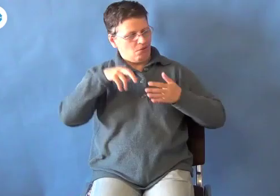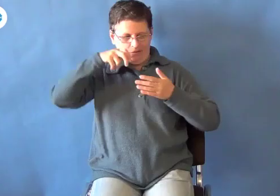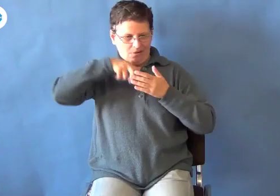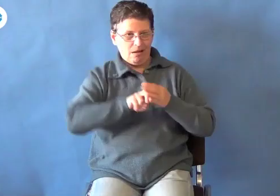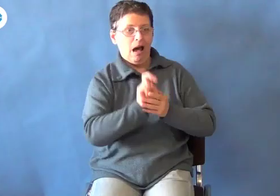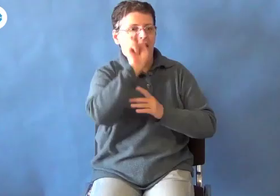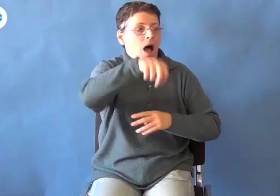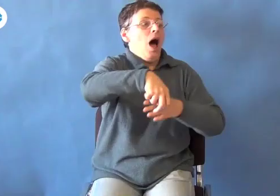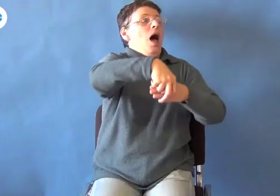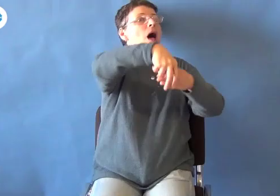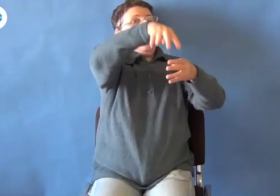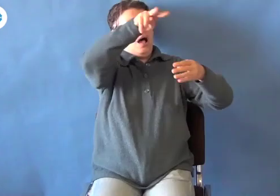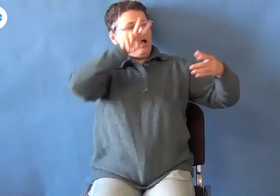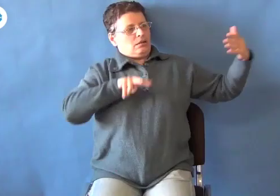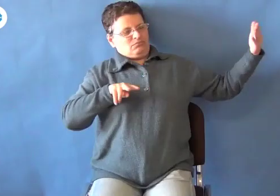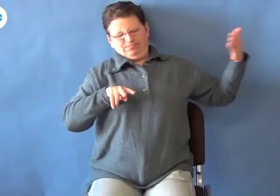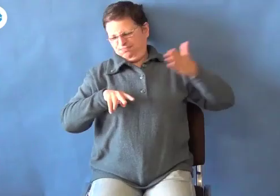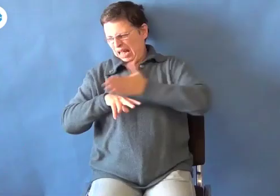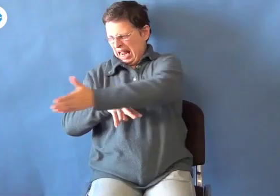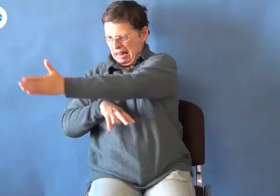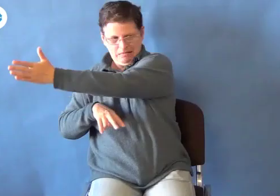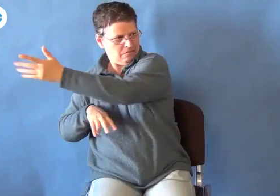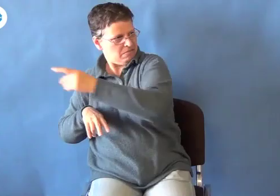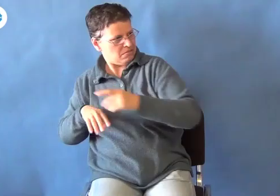Poszedł tamtędy i upadł, a pociąg go przejechał.